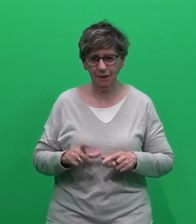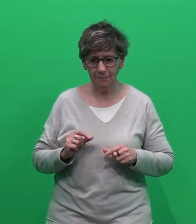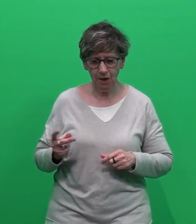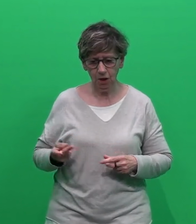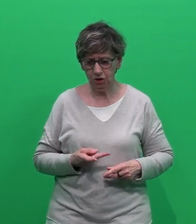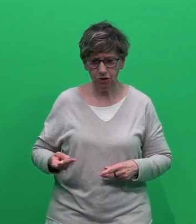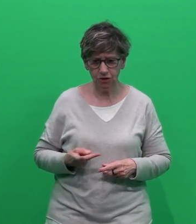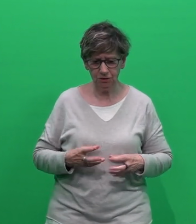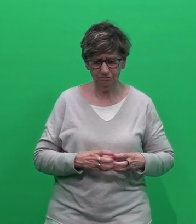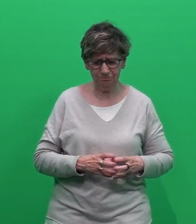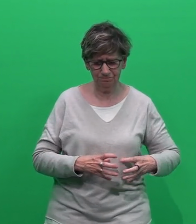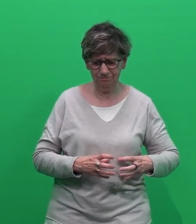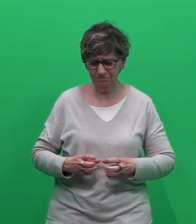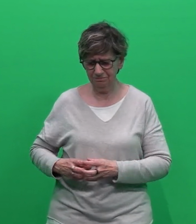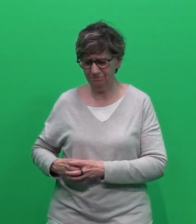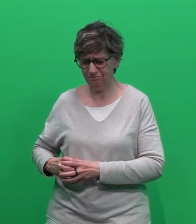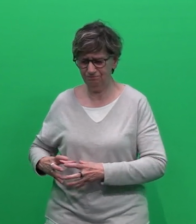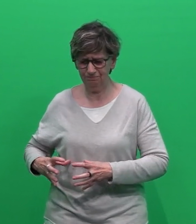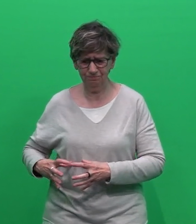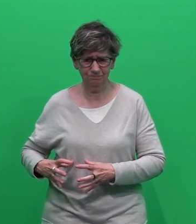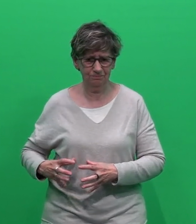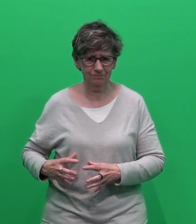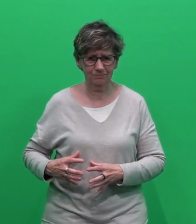Tinc els dos peus inflats.